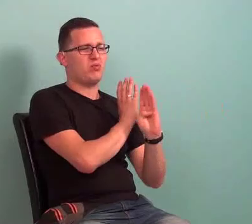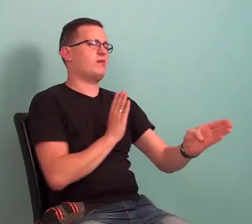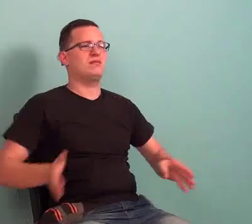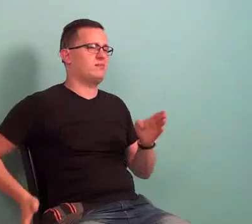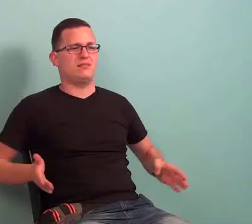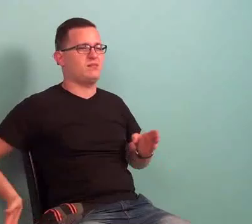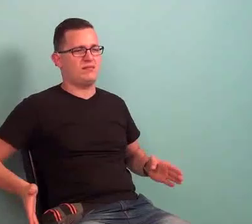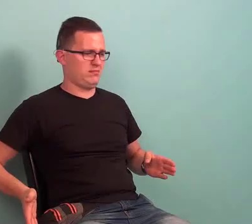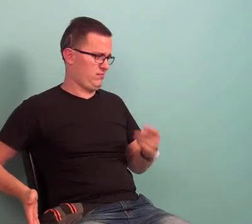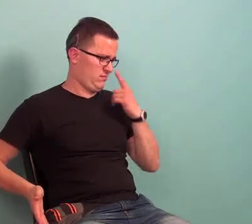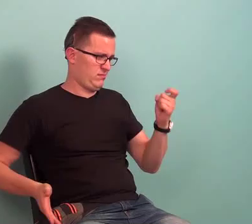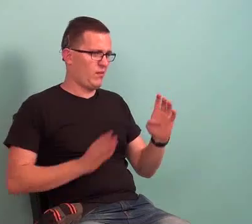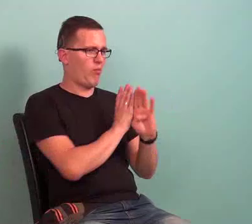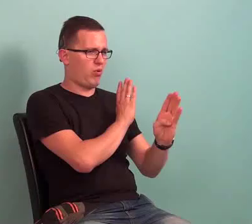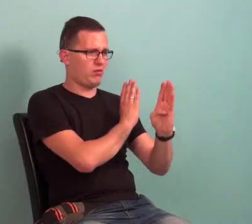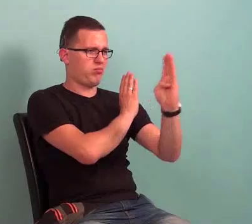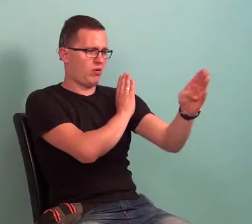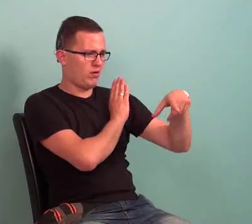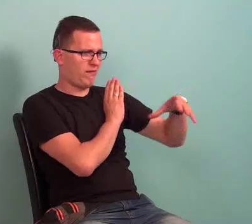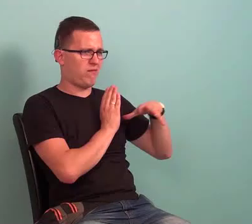Idzie i nagle zauważa, że brakuje części płotu.